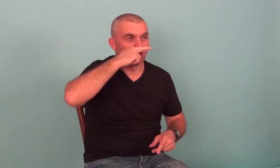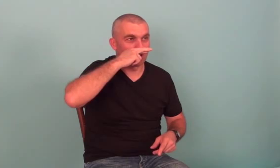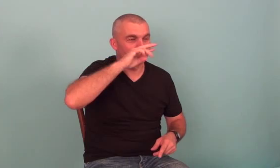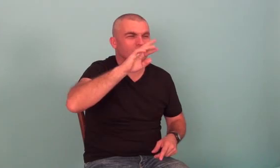Nie.